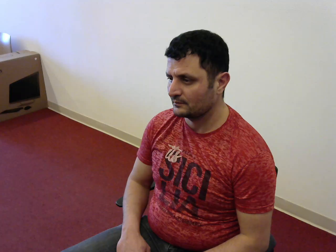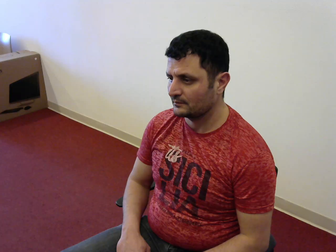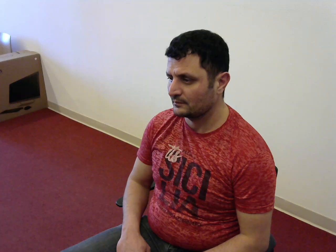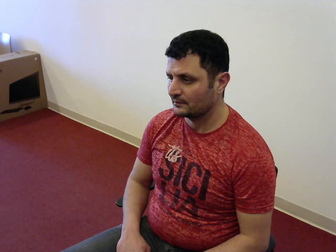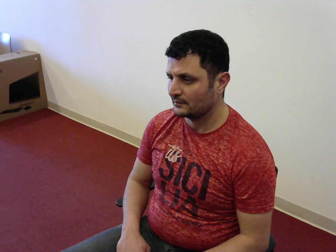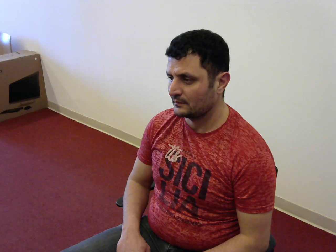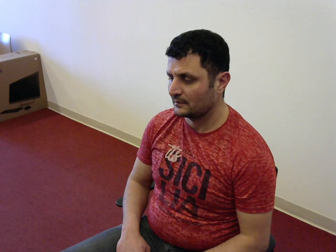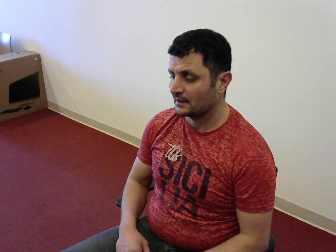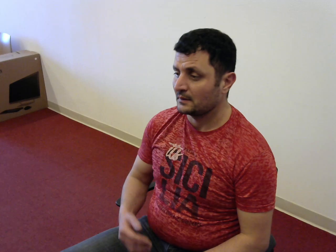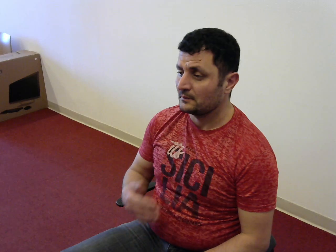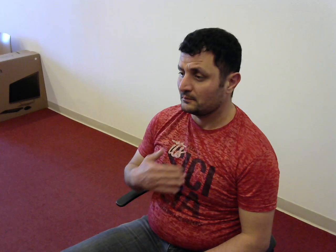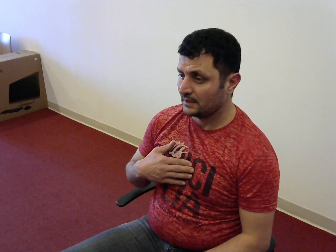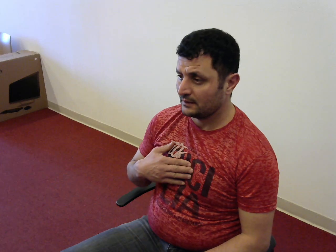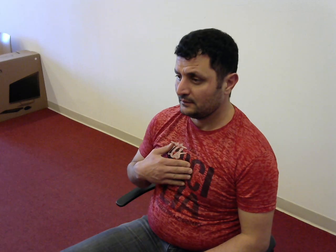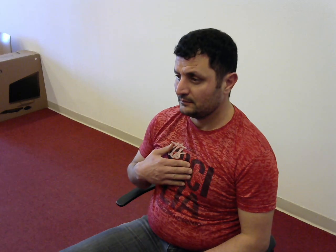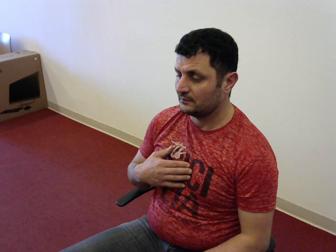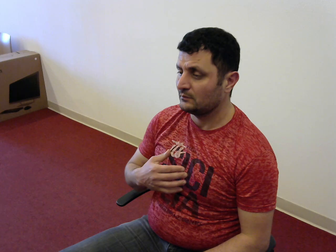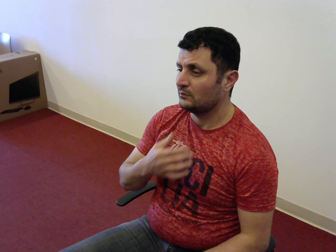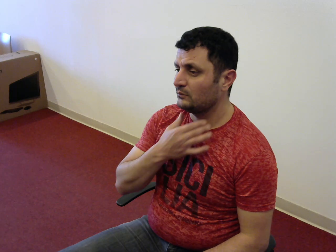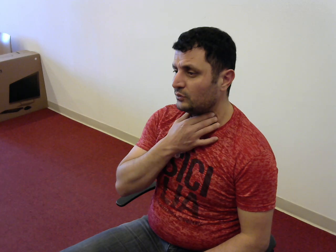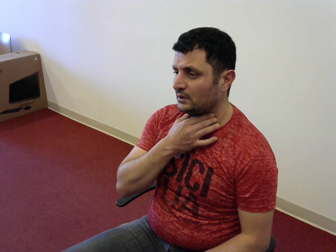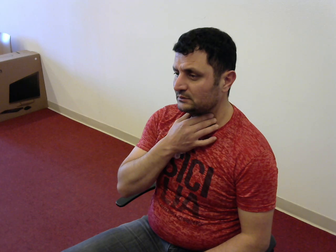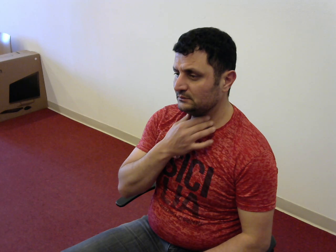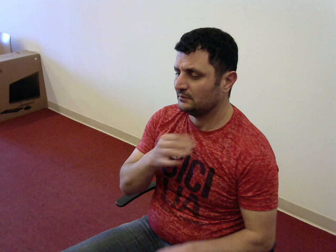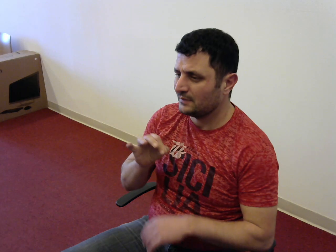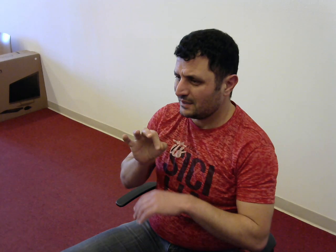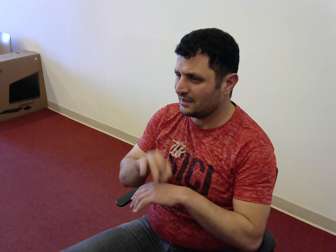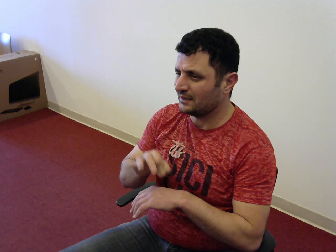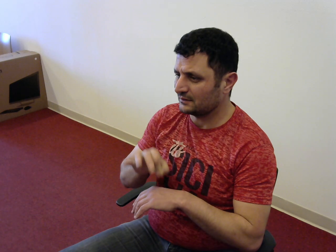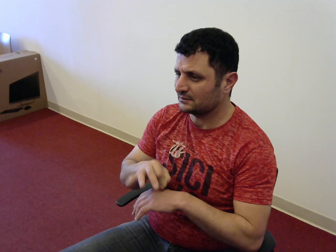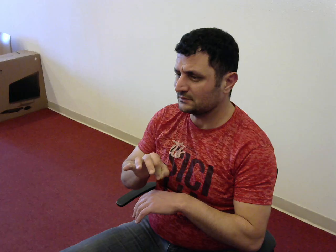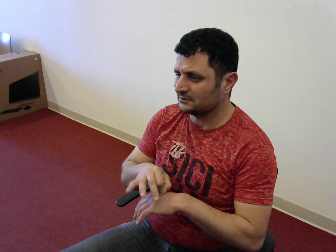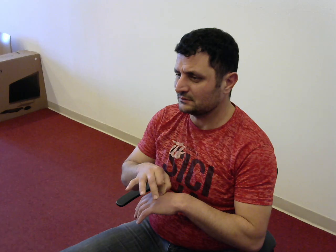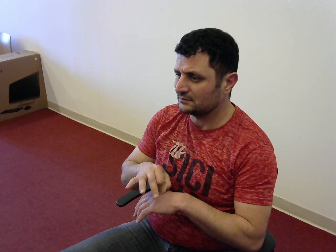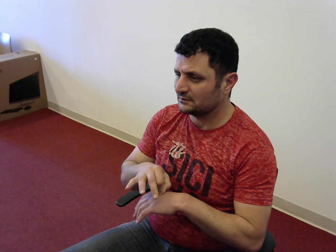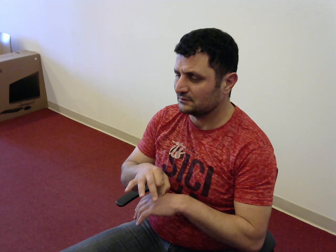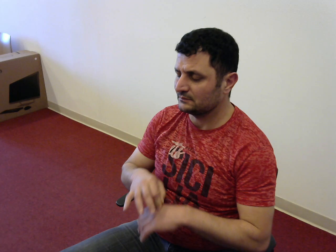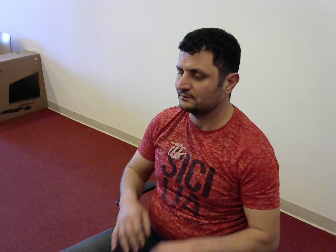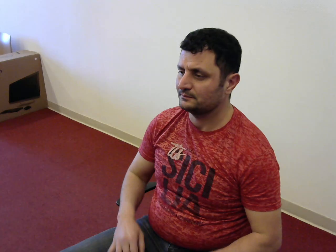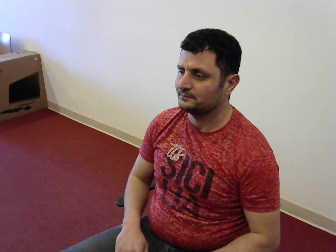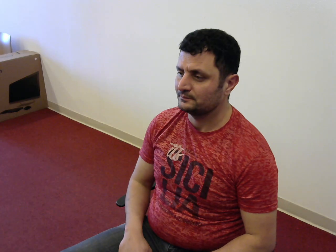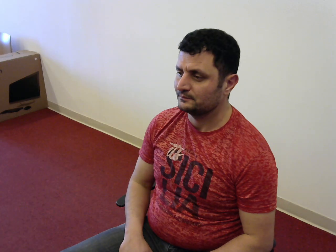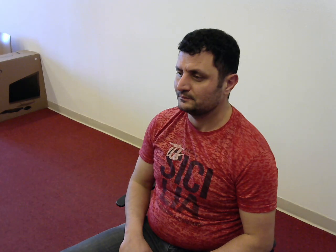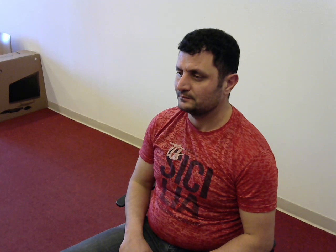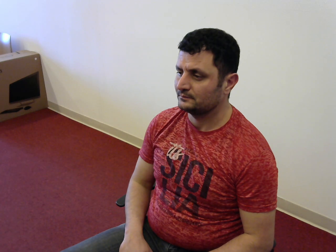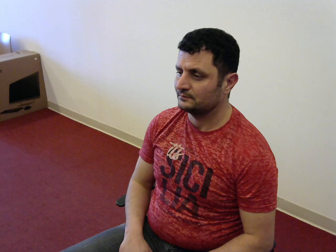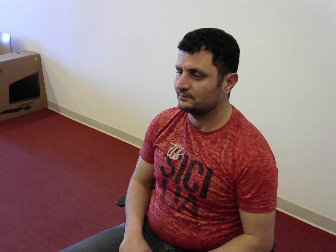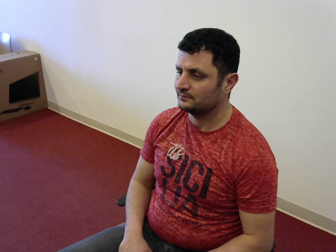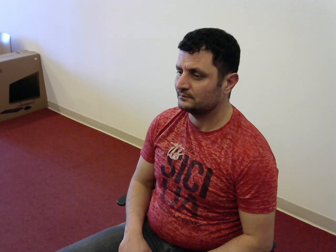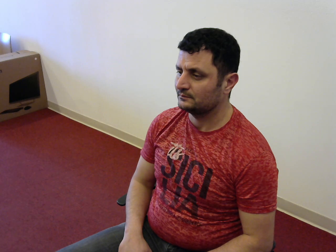Mənim boğazım ağrıyır